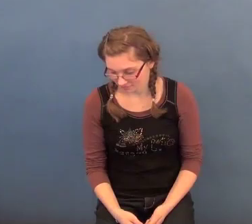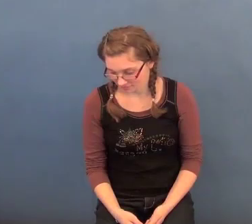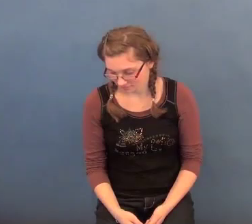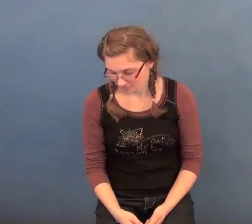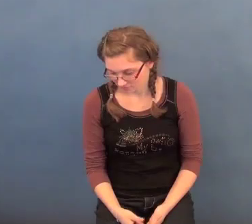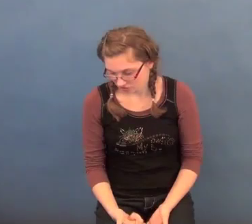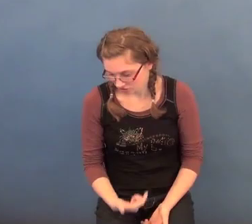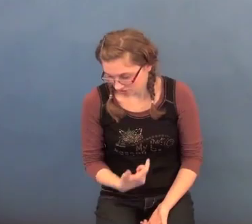Co to jest?